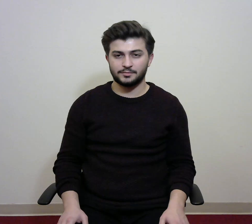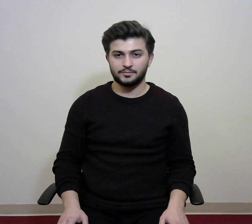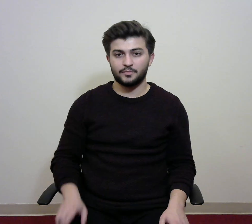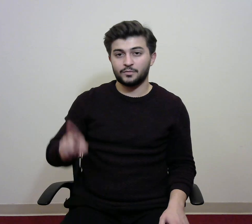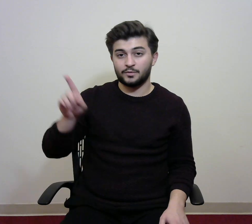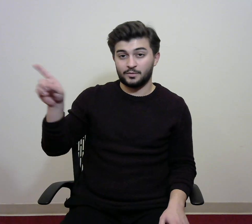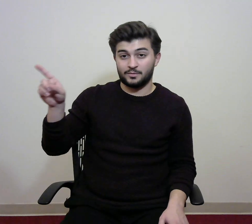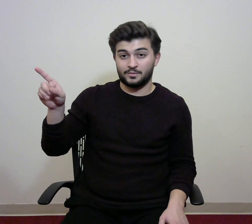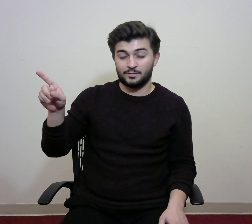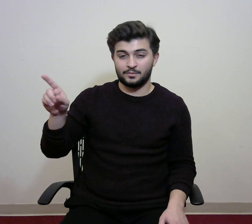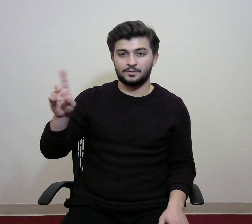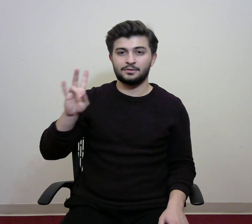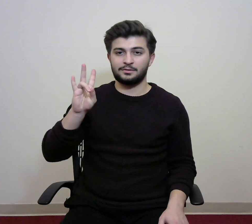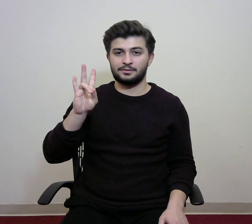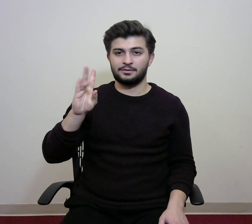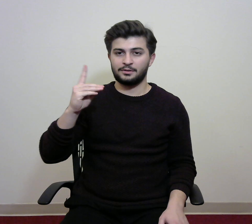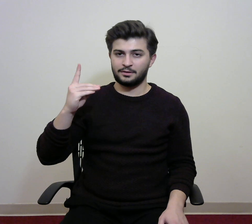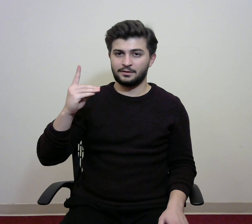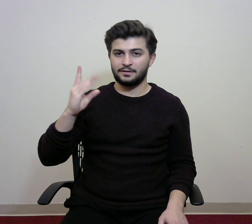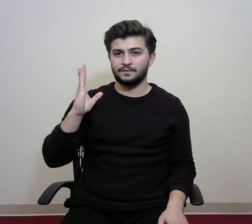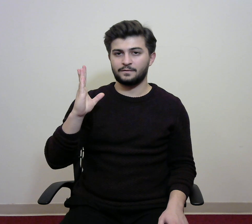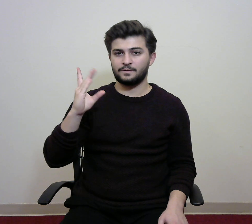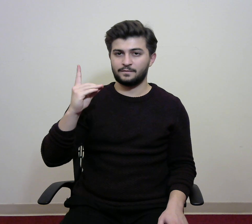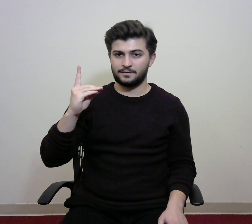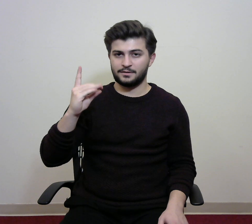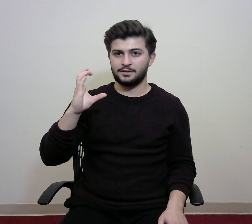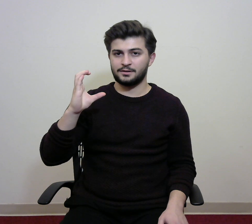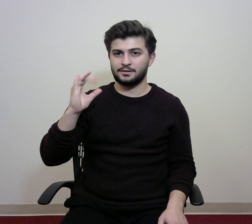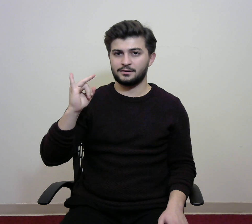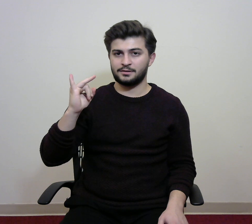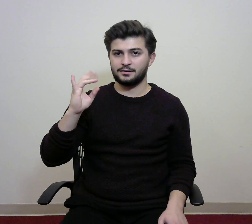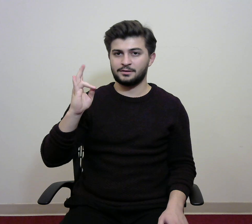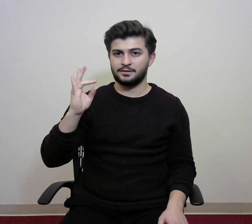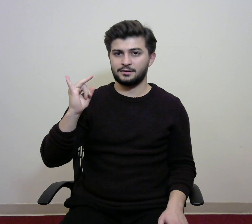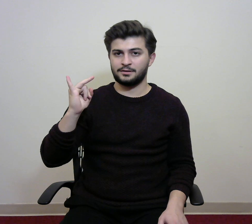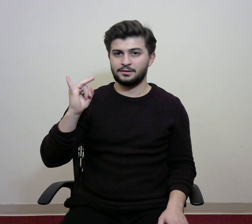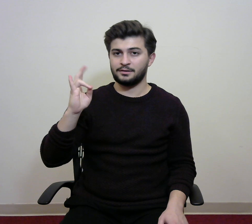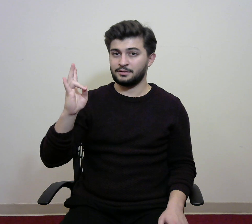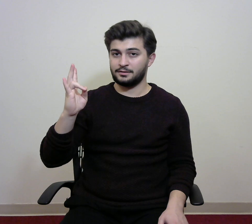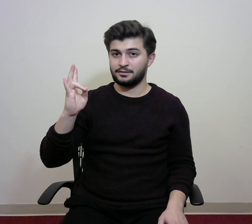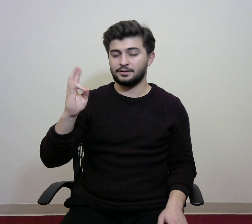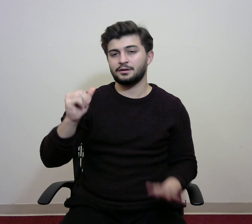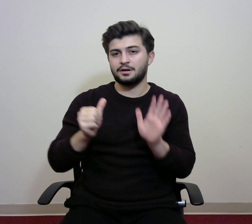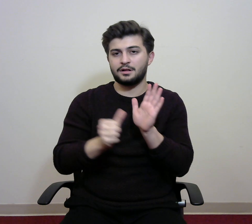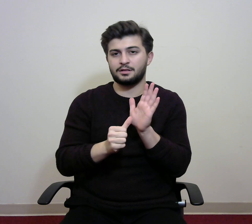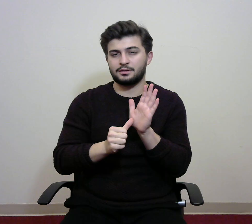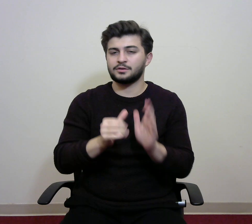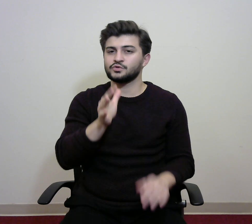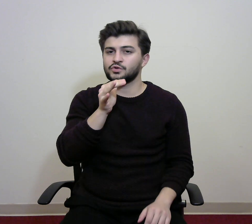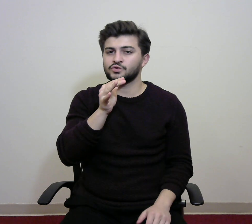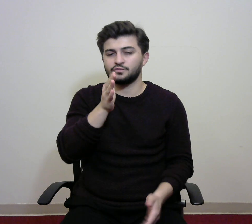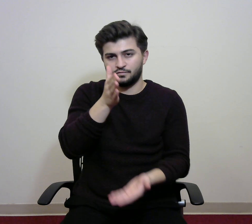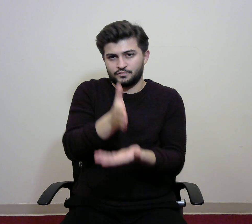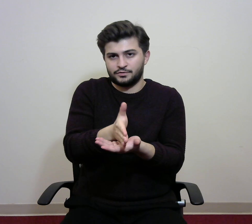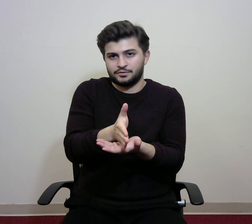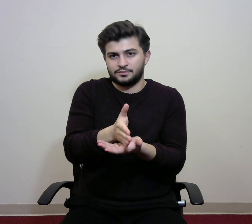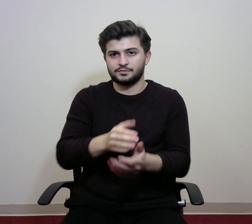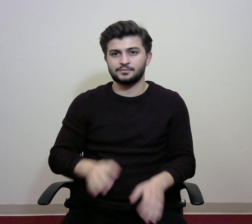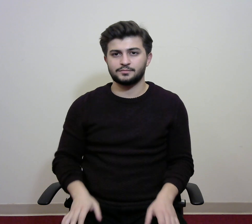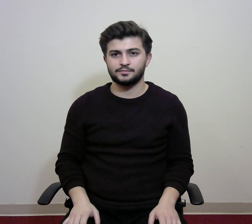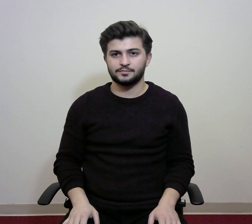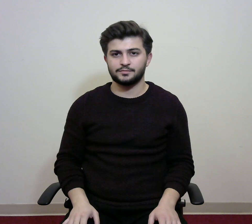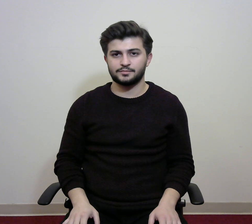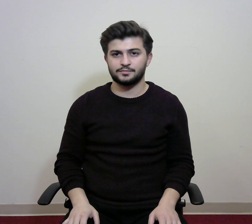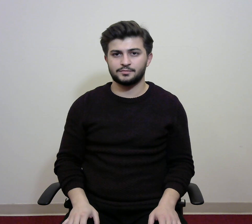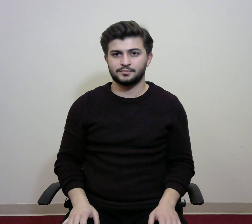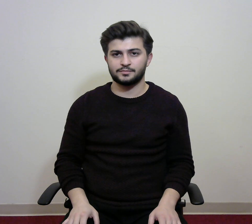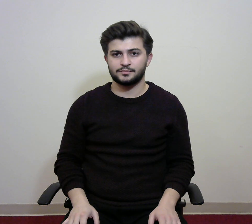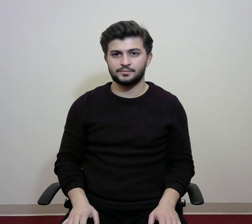Onun nəvəsinin 6 yaşı var